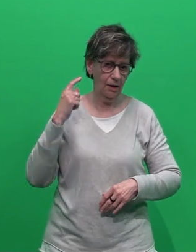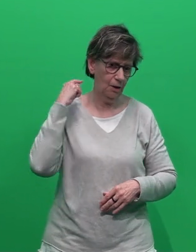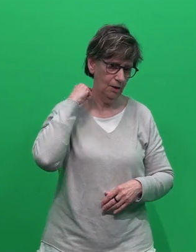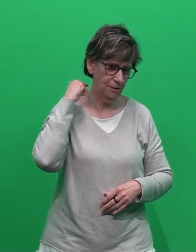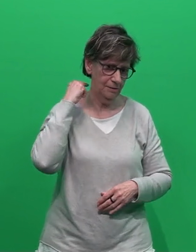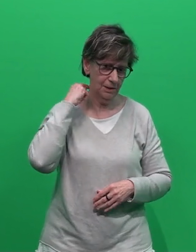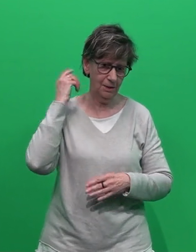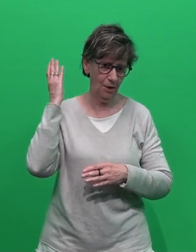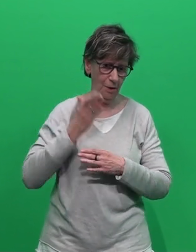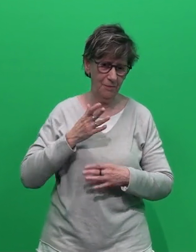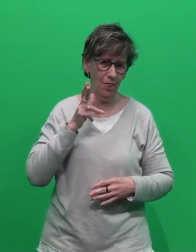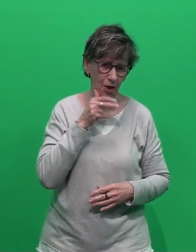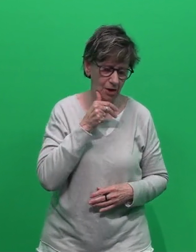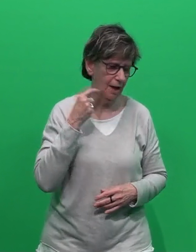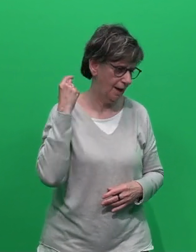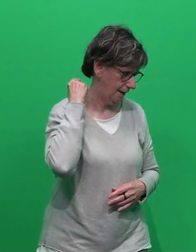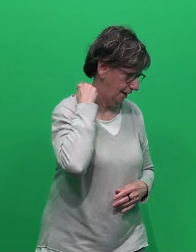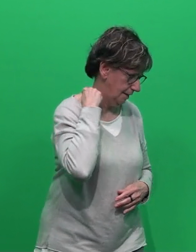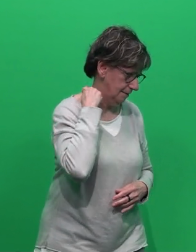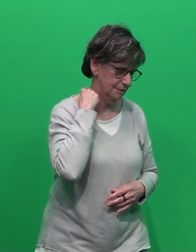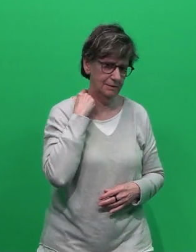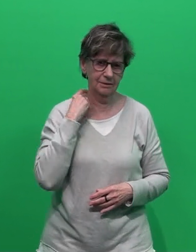He rebut un cop al clatell i em fa mal aquí, al clatell.